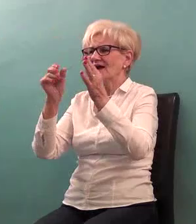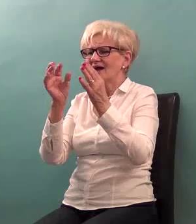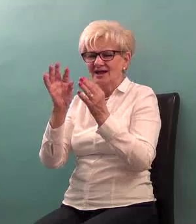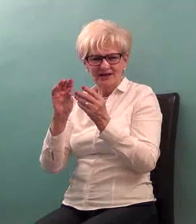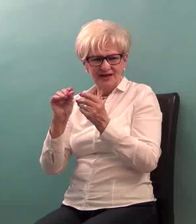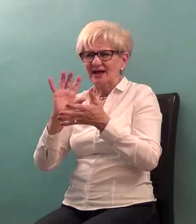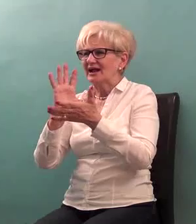Glina...